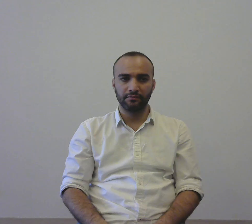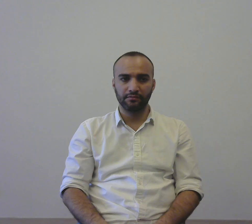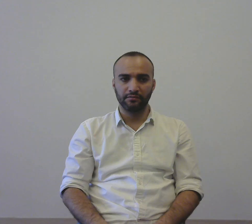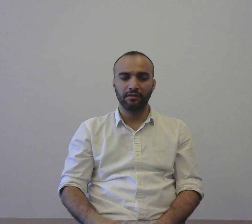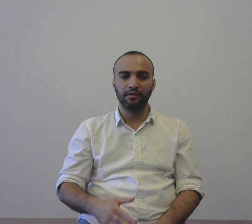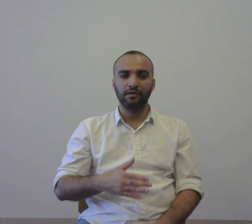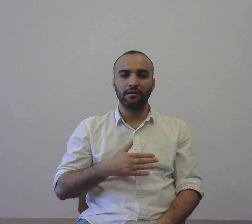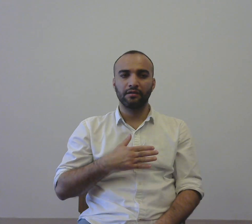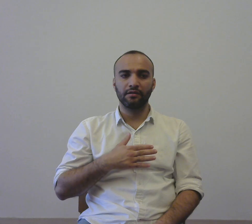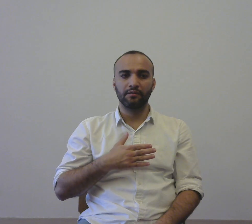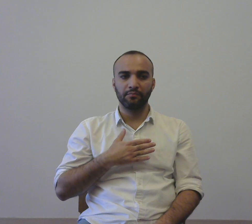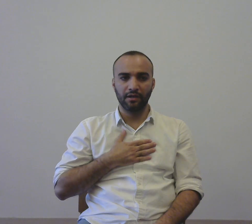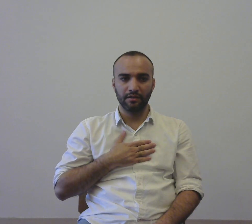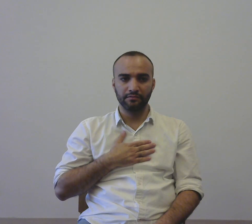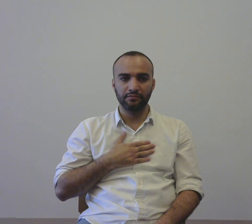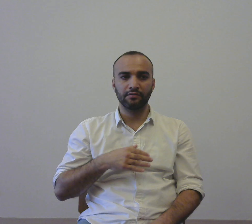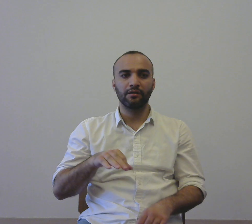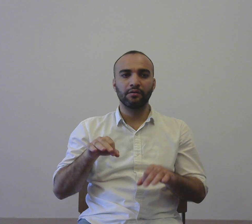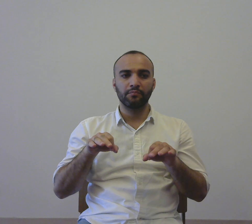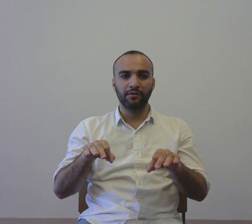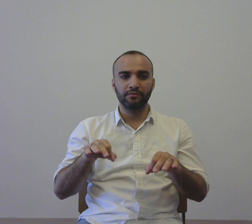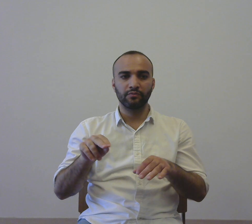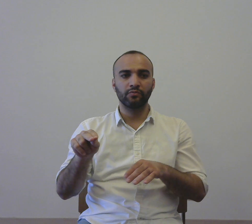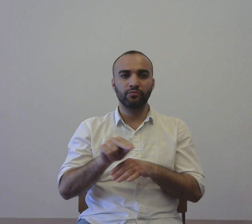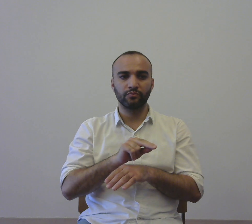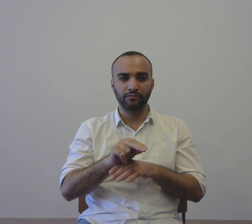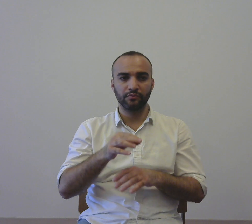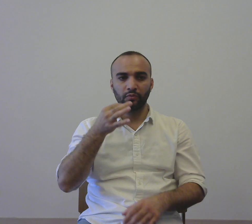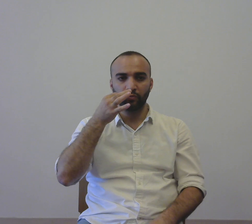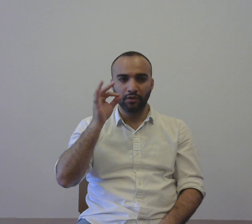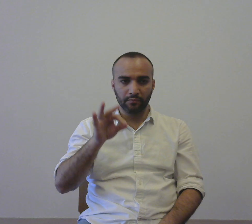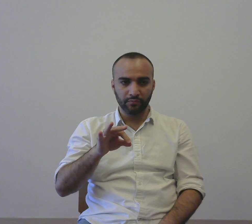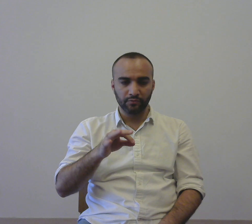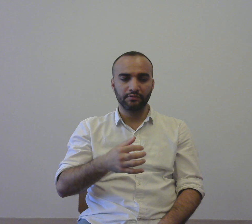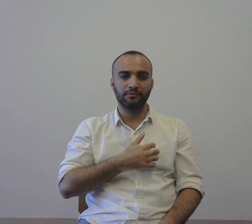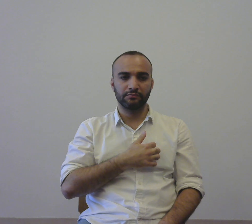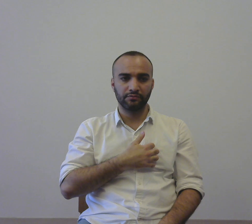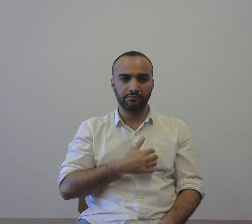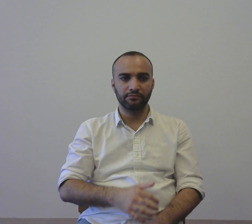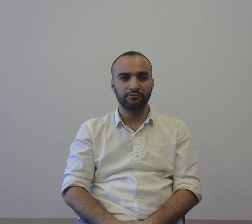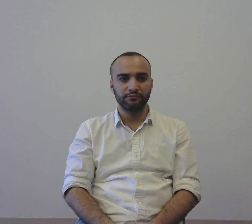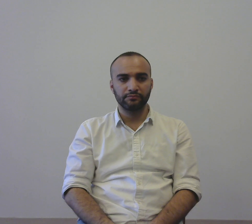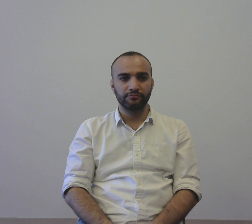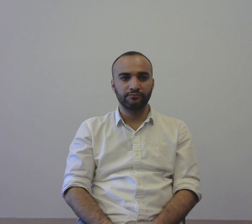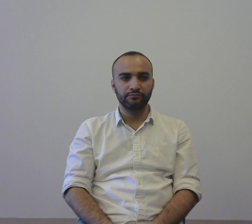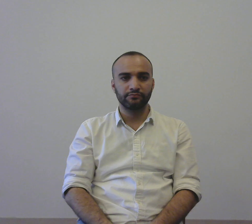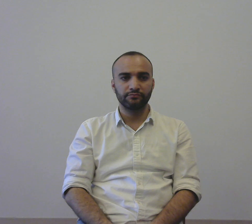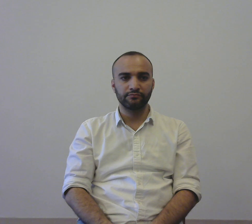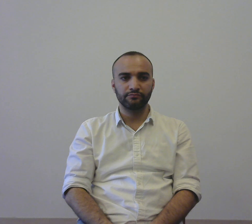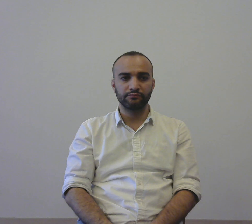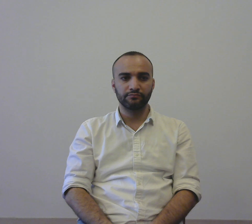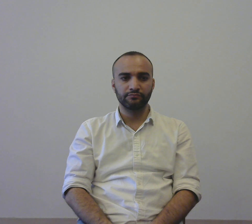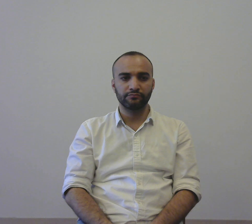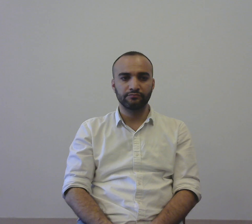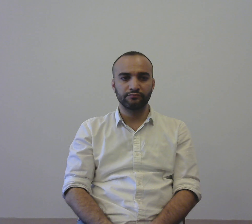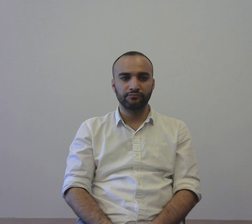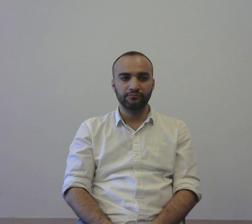Mən avtomobil təmiri üzrə təcrübə keçmək istəyirəm